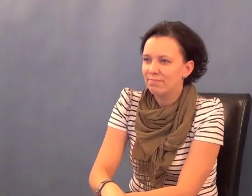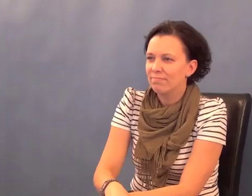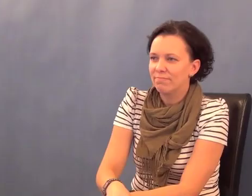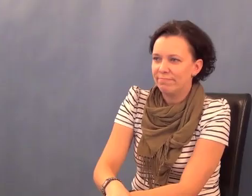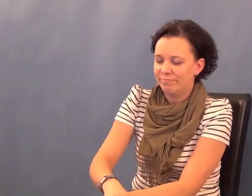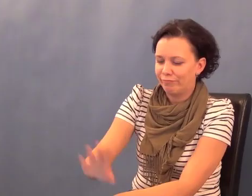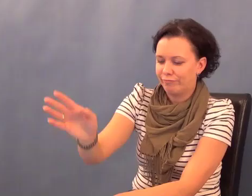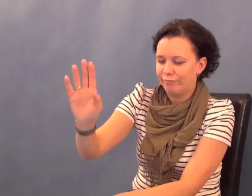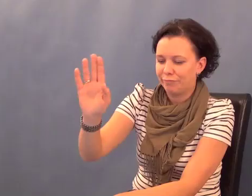Nie.